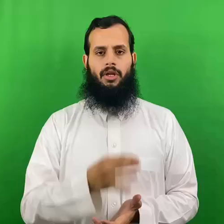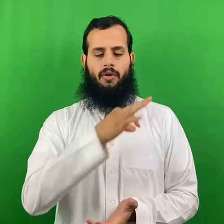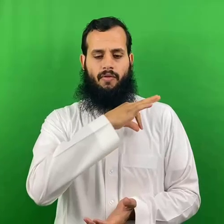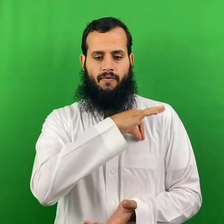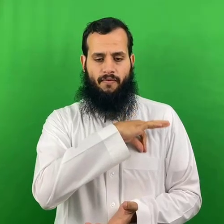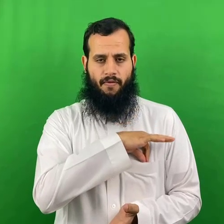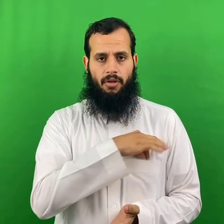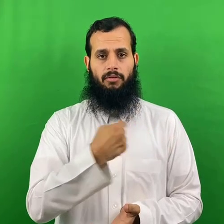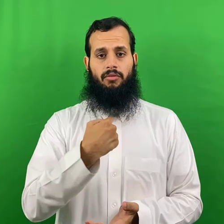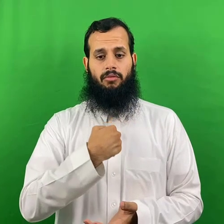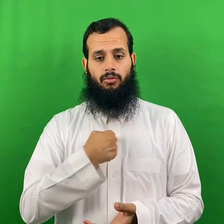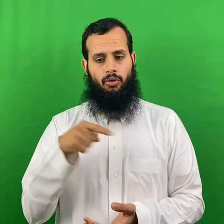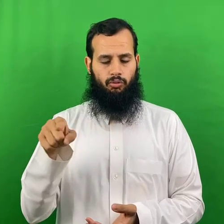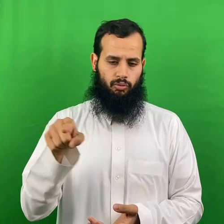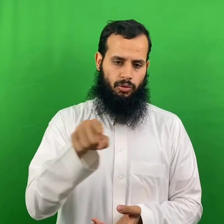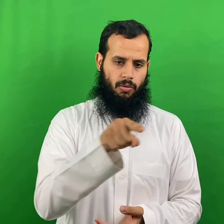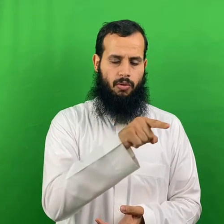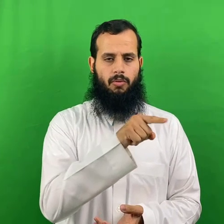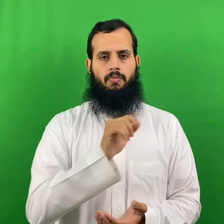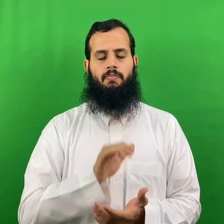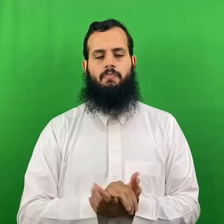نفعني وإياكم